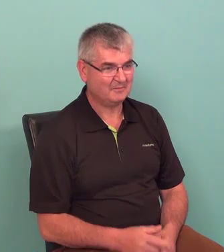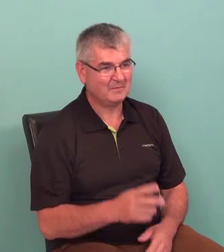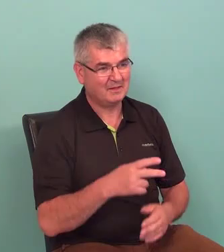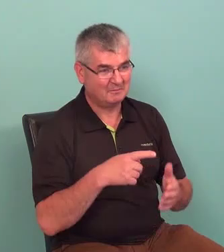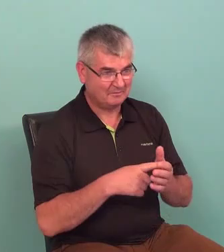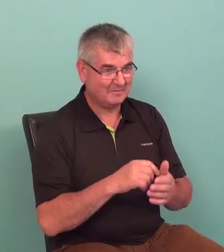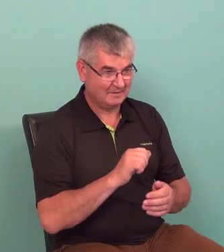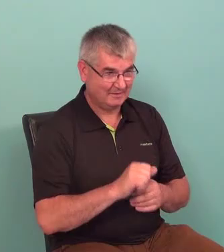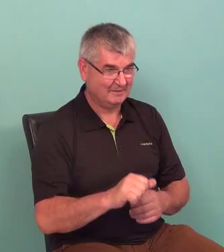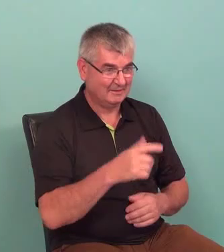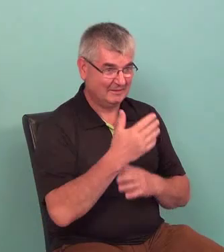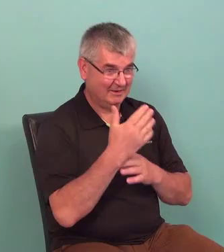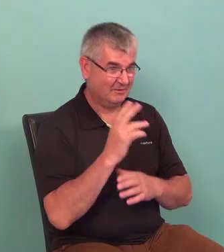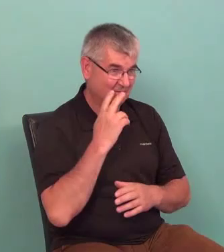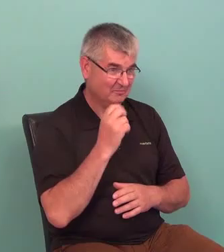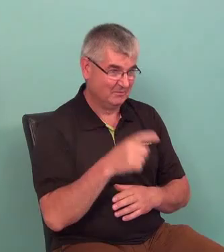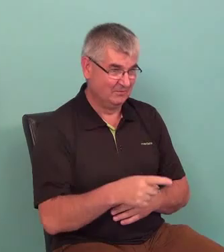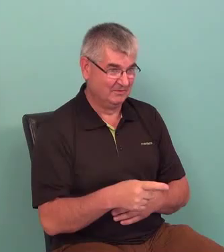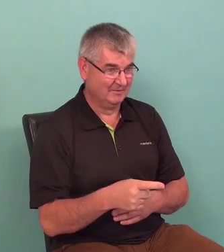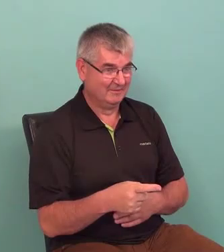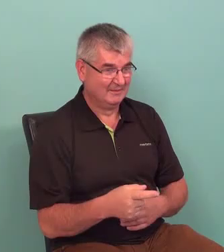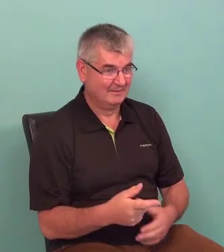Kiedy tam jest żeglarstwo Głuchych?